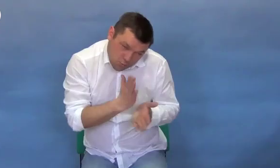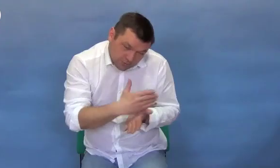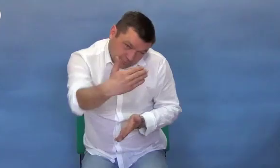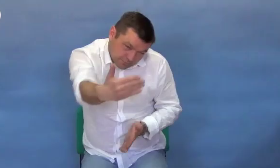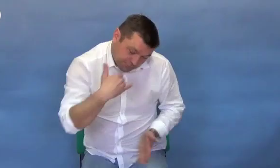Ty jesteś następny.